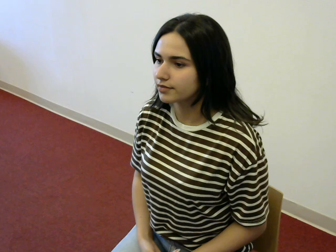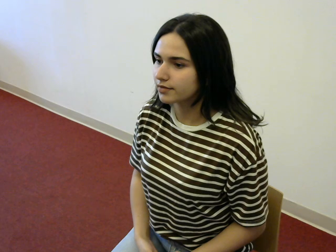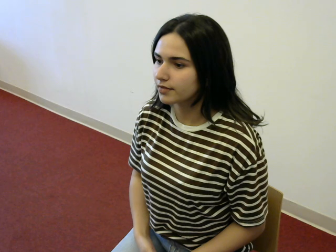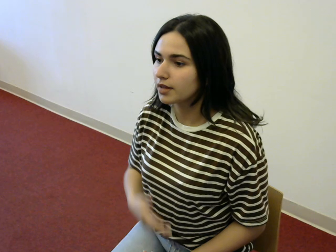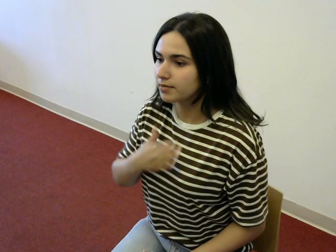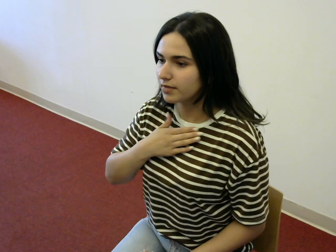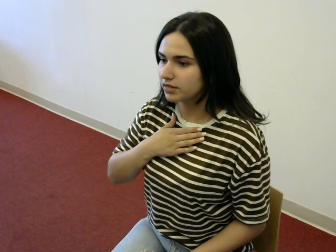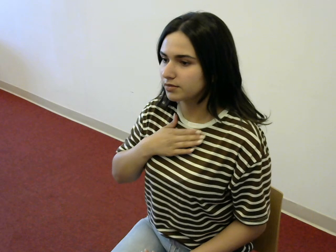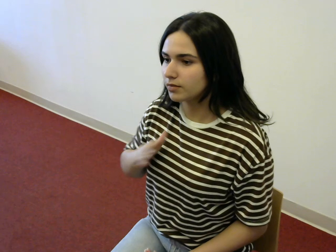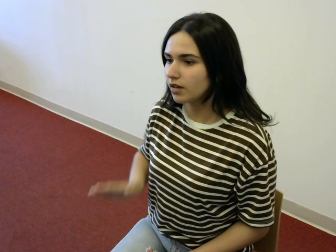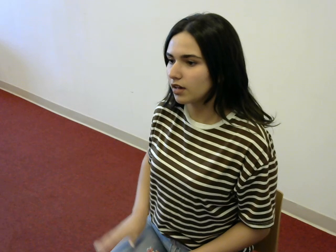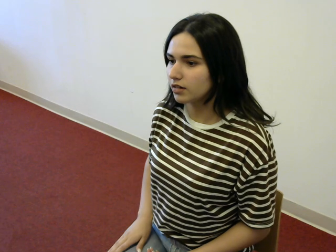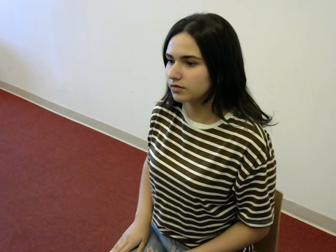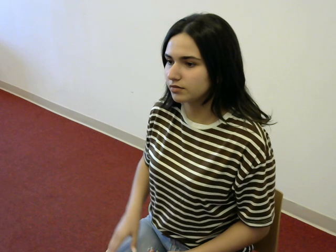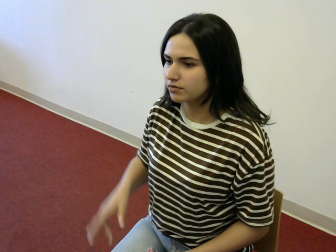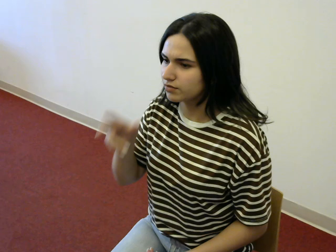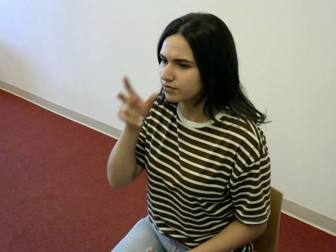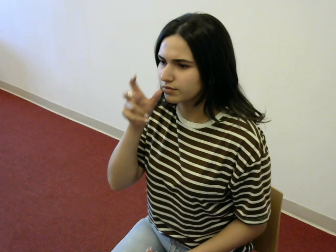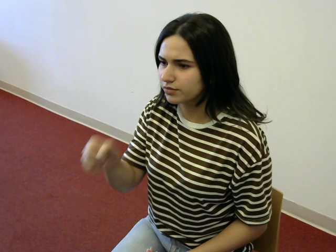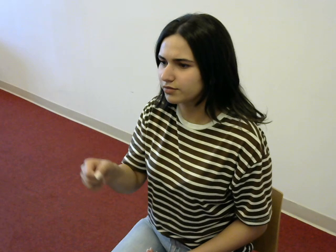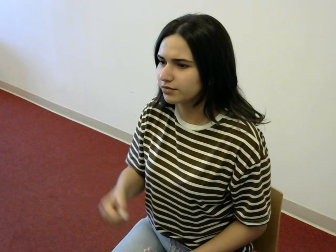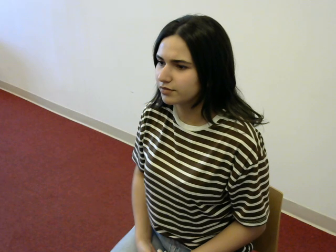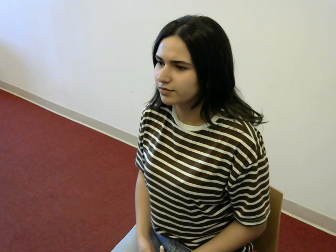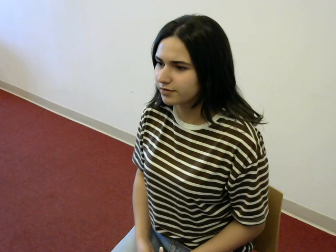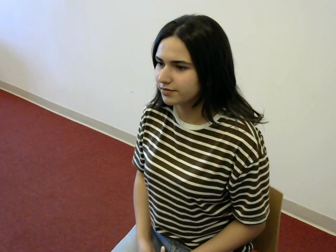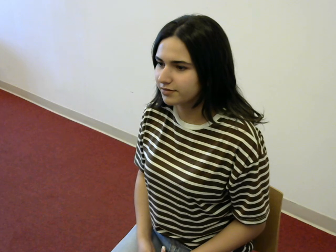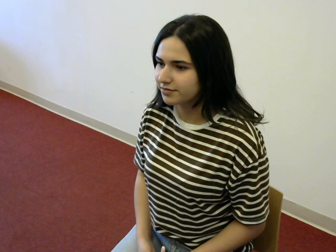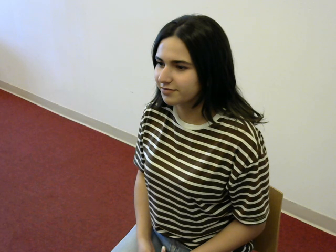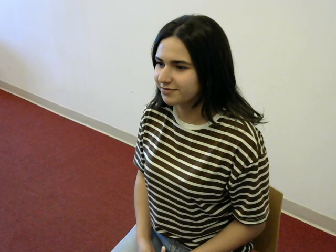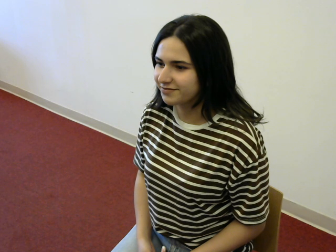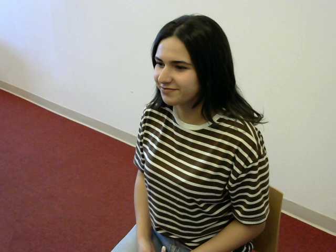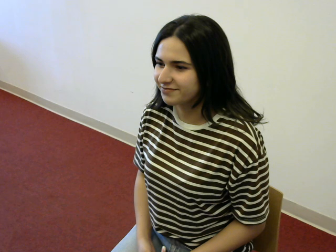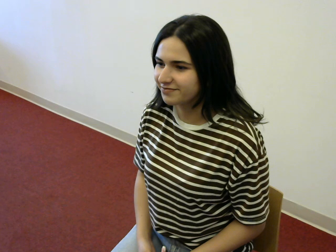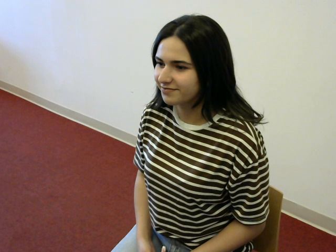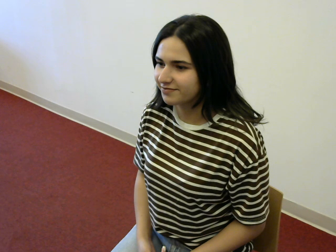Mənim ayağım ağrıyır